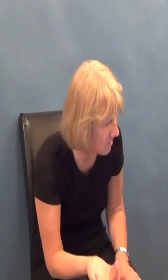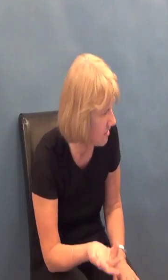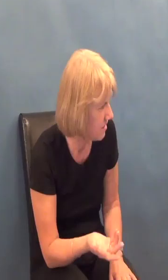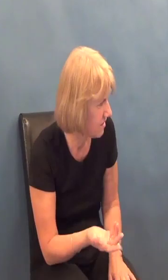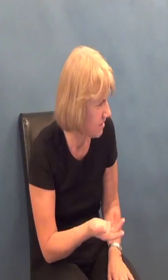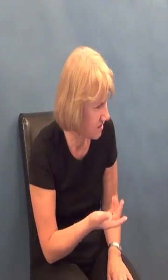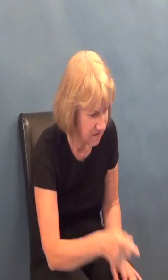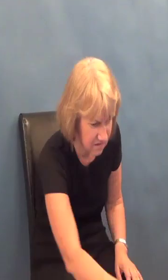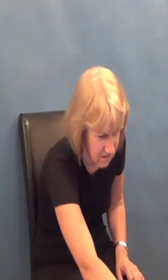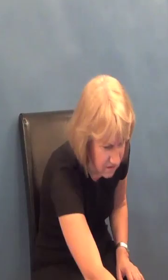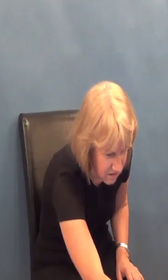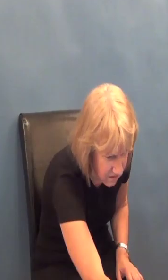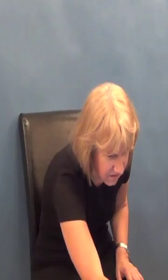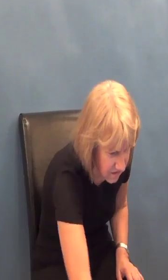Niewyraźnie.